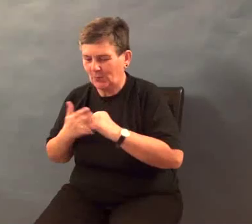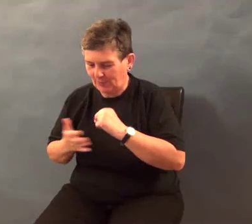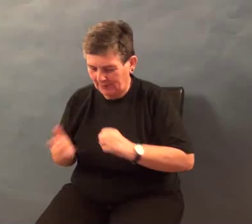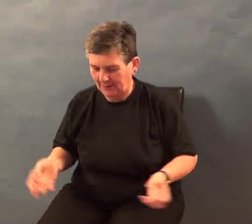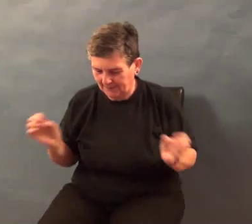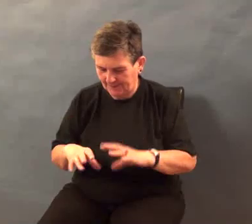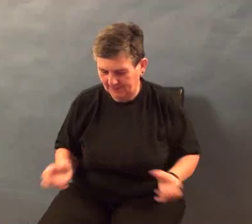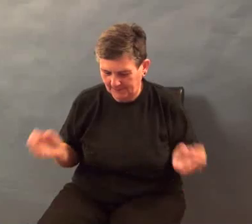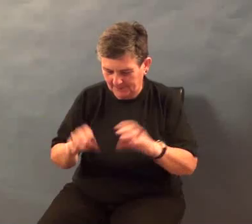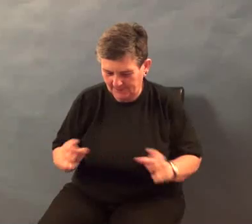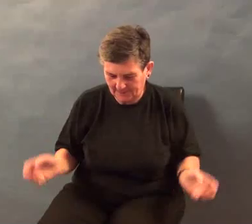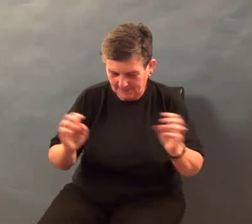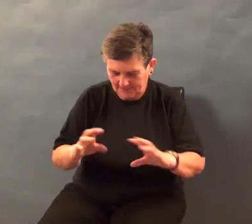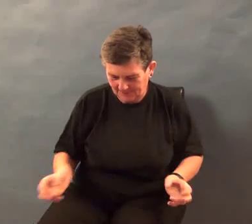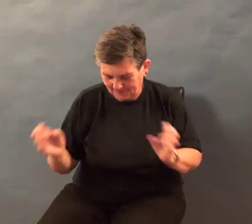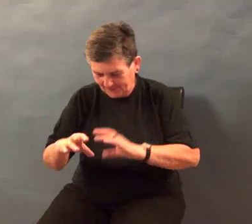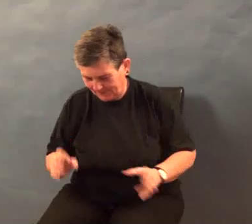Wrzucają gruszki do kosza.